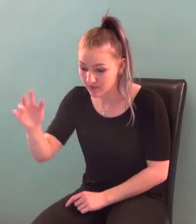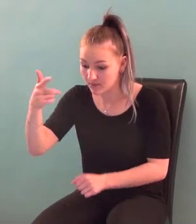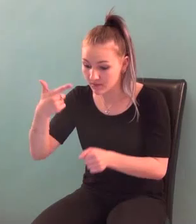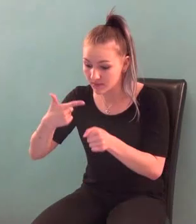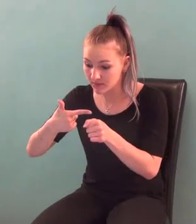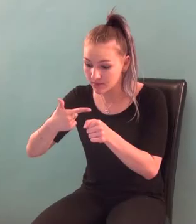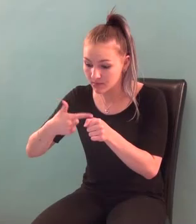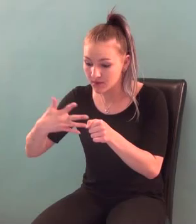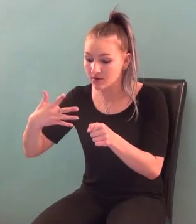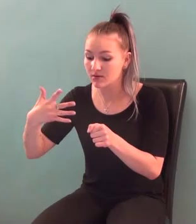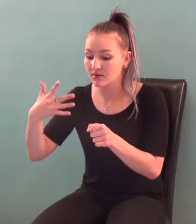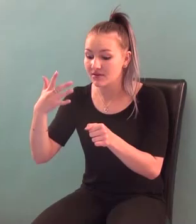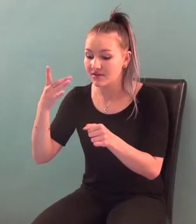Dwudziestego piątego.